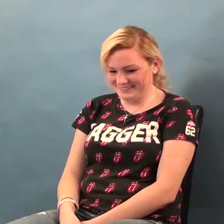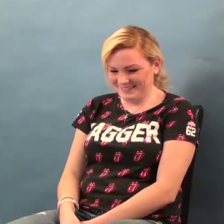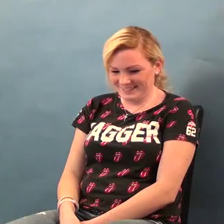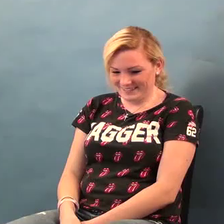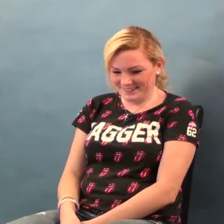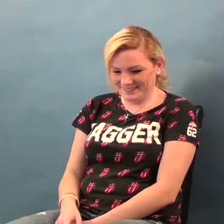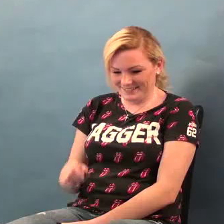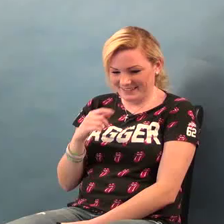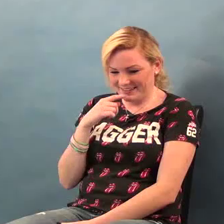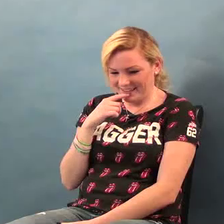Pracuję.